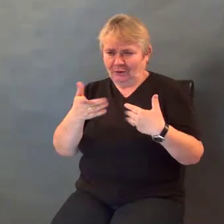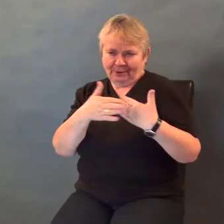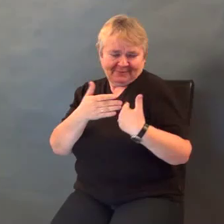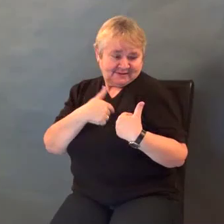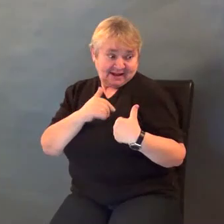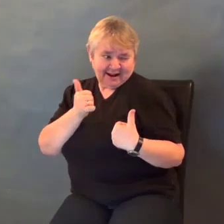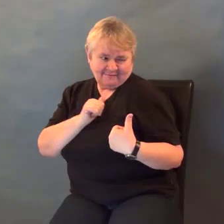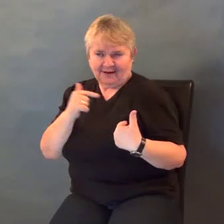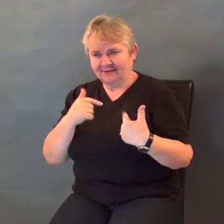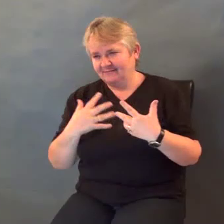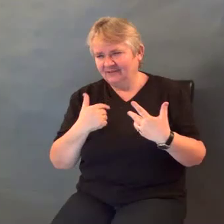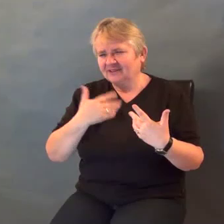Ty byś mi pomogła się ubrać.